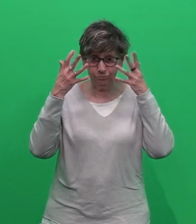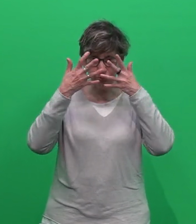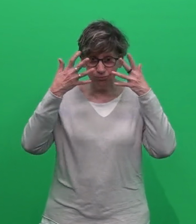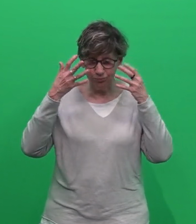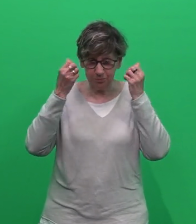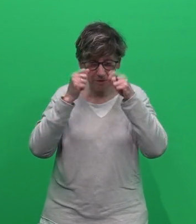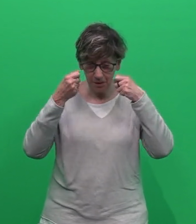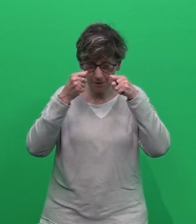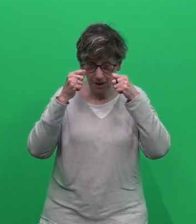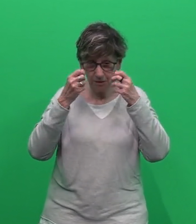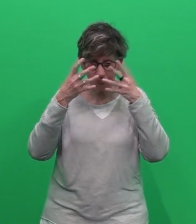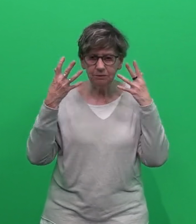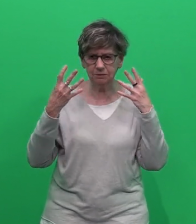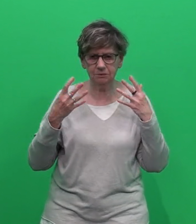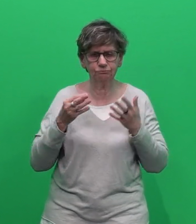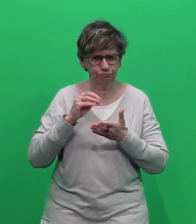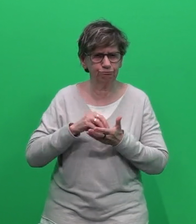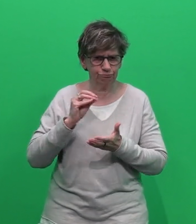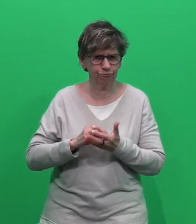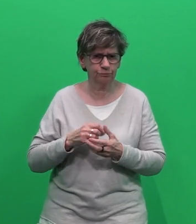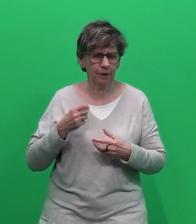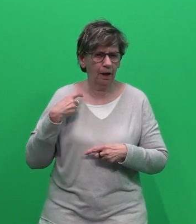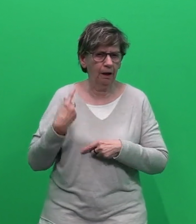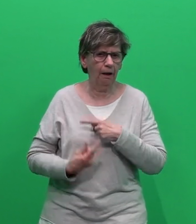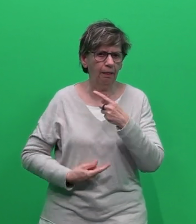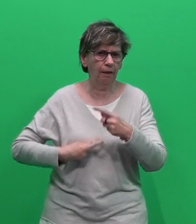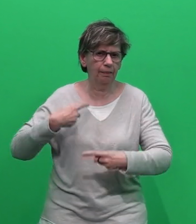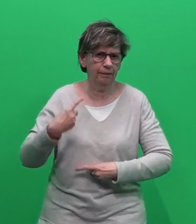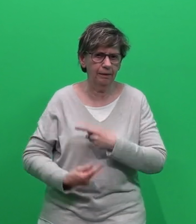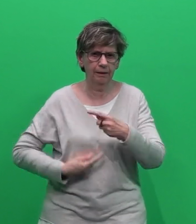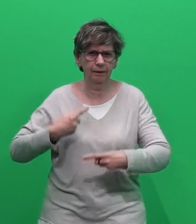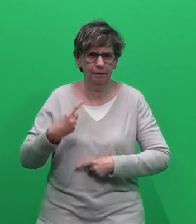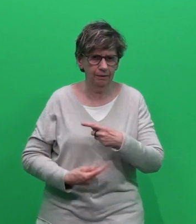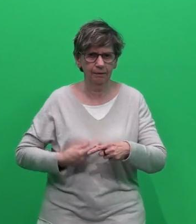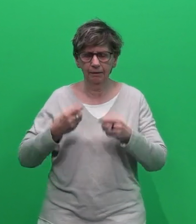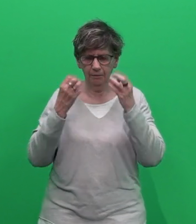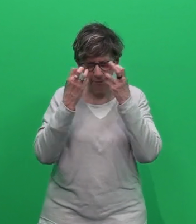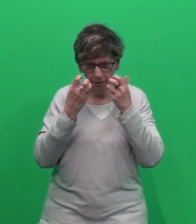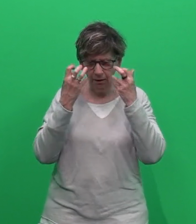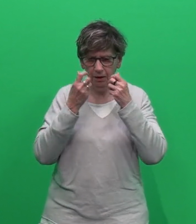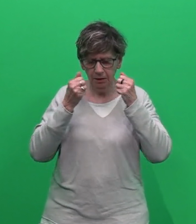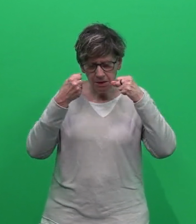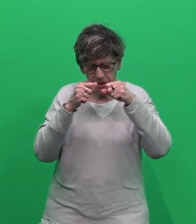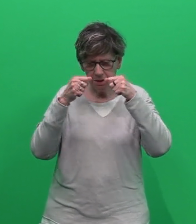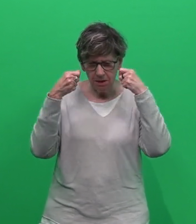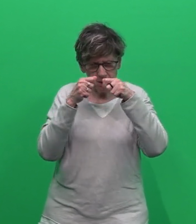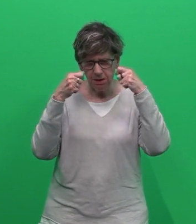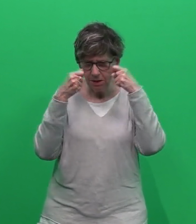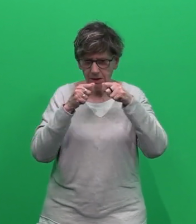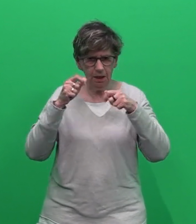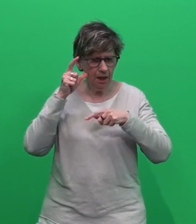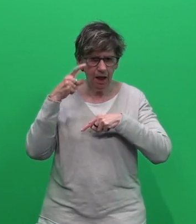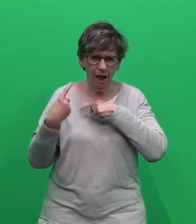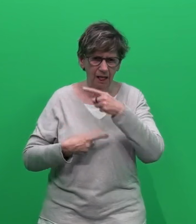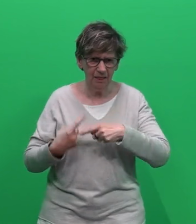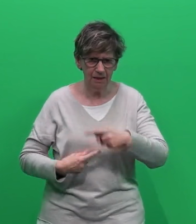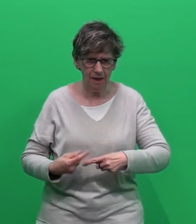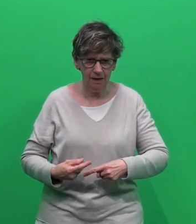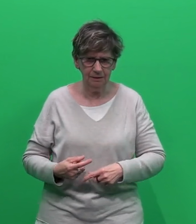Els ulls em piquen, els frego i es posen vermells moltes vegades, cada dia. Em cremen i em piquen cada dia.